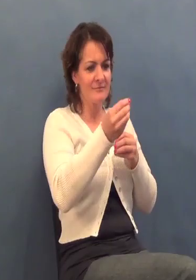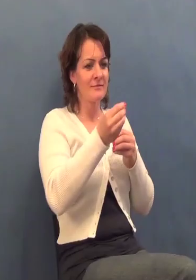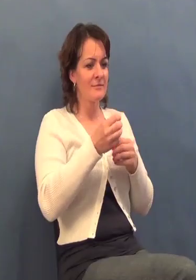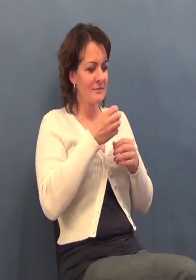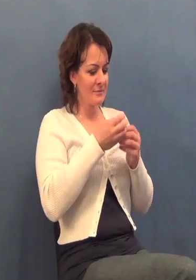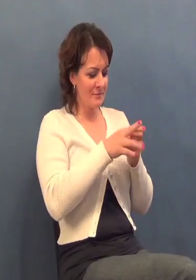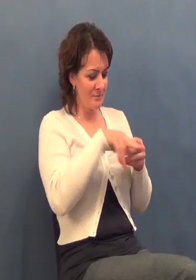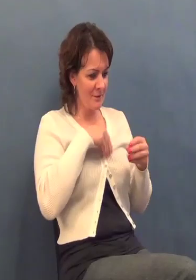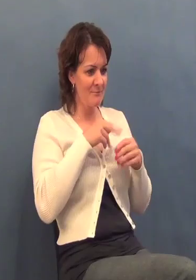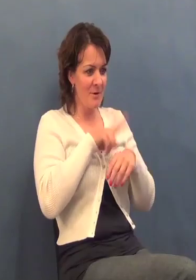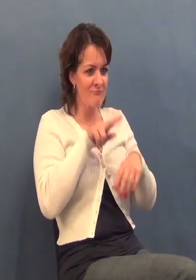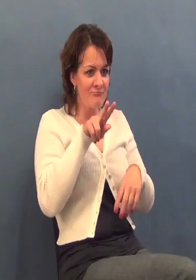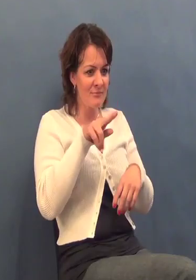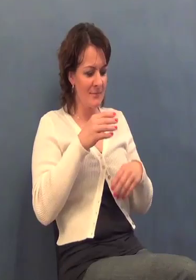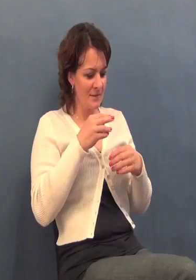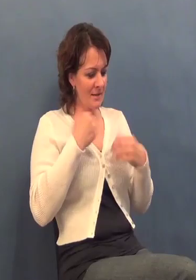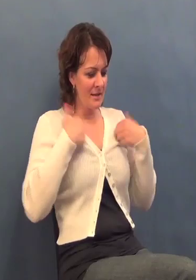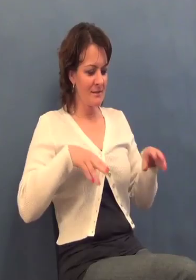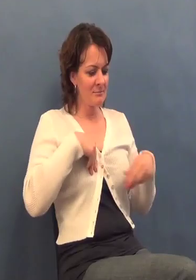Charlie otrzymuje pieniądze, ale policjant to widzi, więc oddaje pieniądze z powrotem.